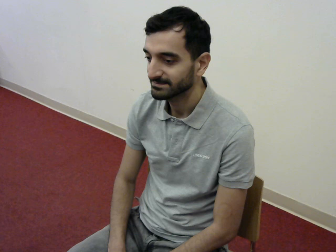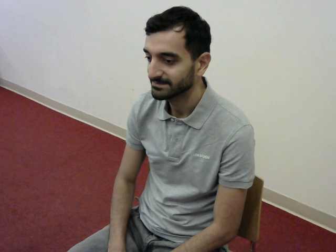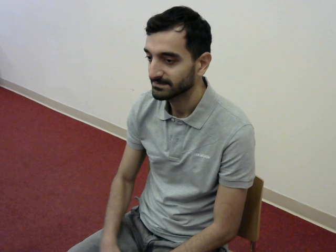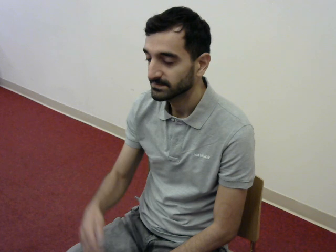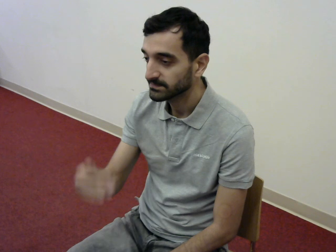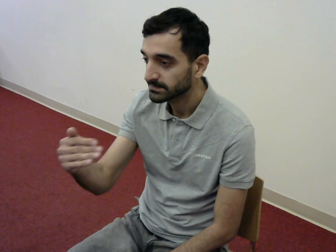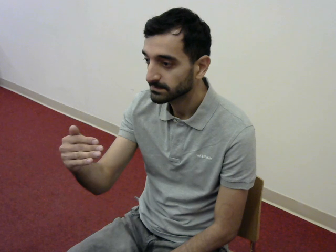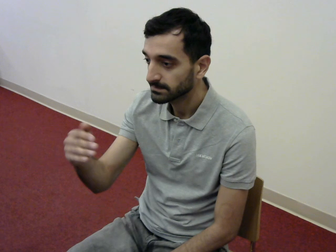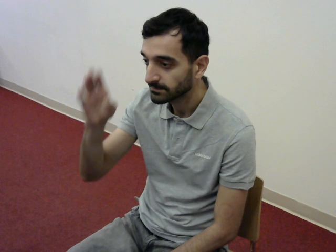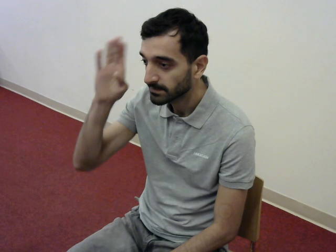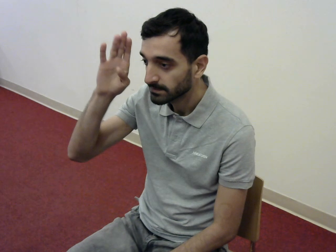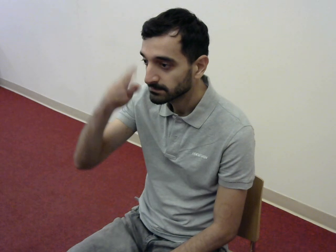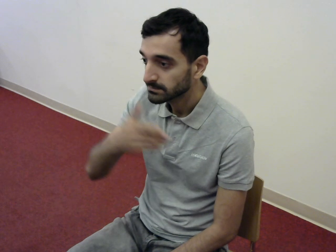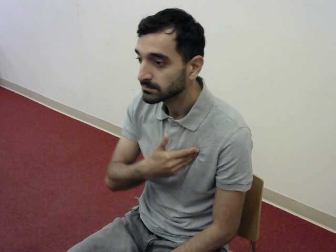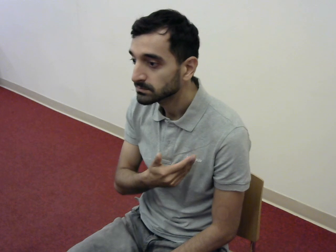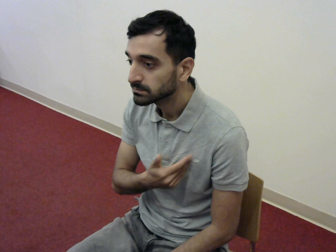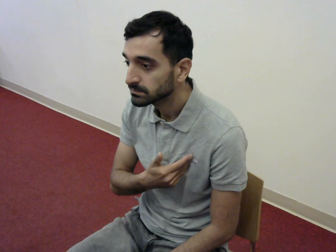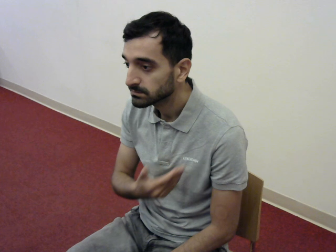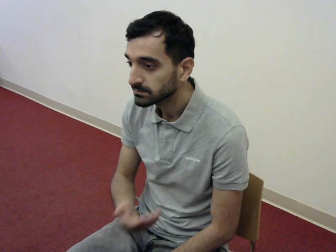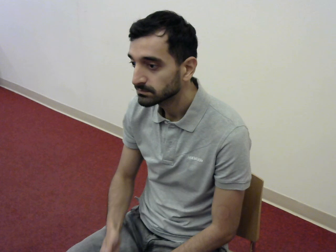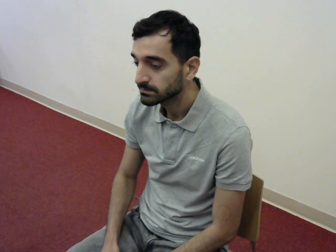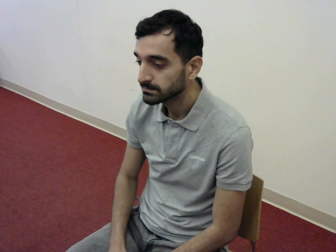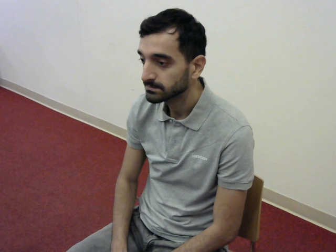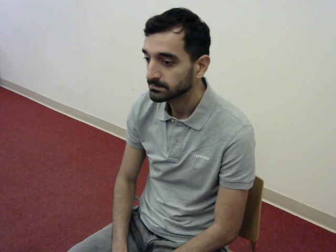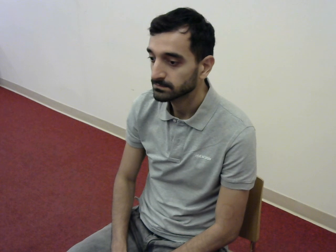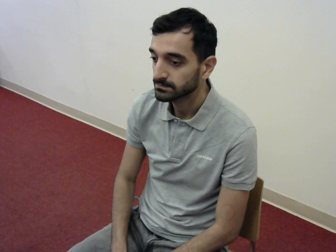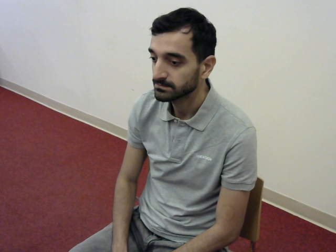Siz su istəyirsiniz?